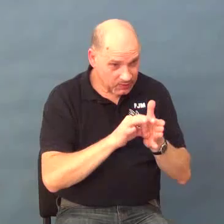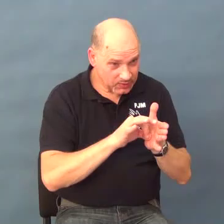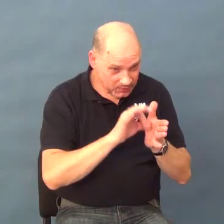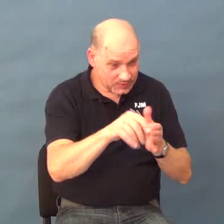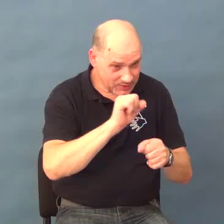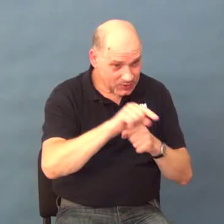Jest?